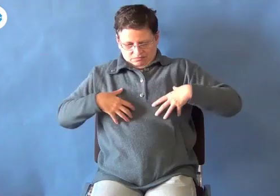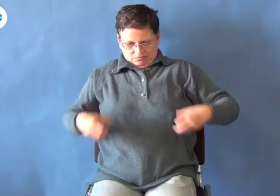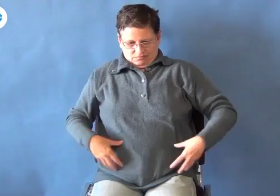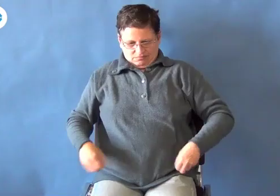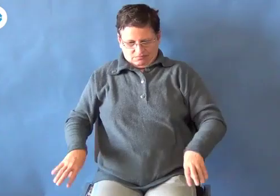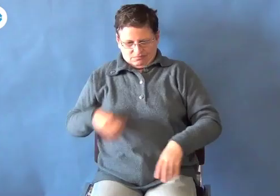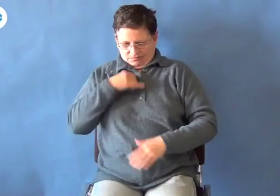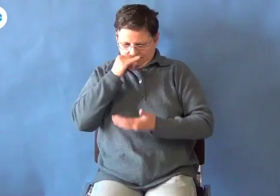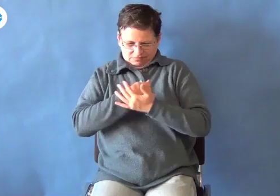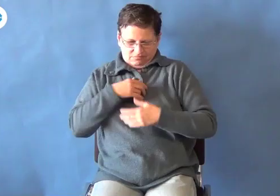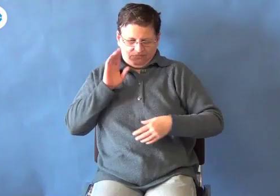Nie mogłabym rozebrać się ze stroju.